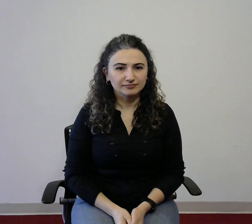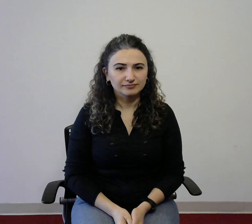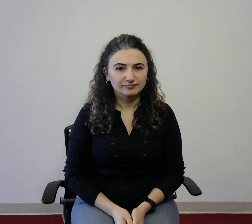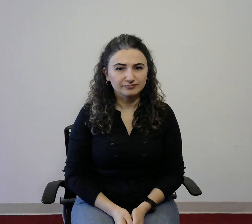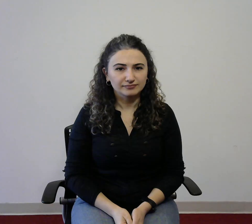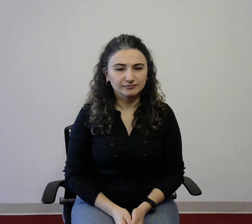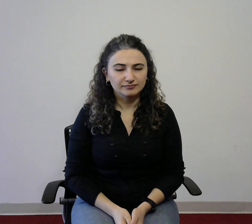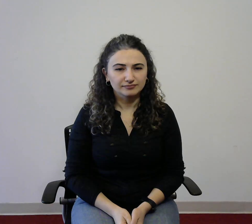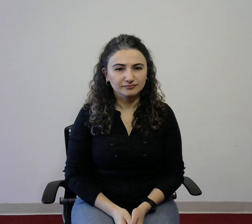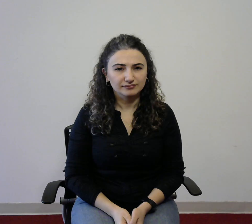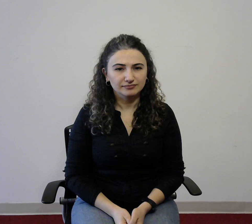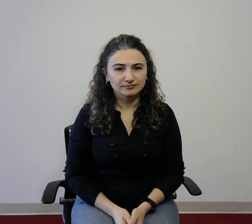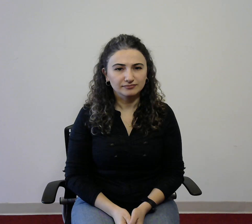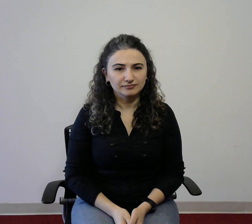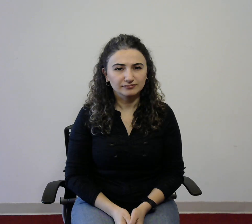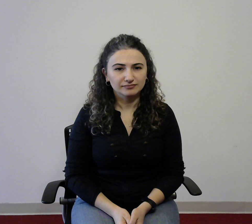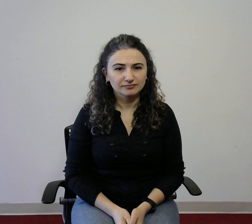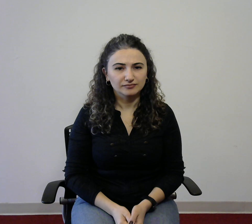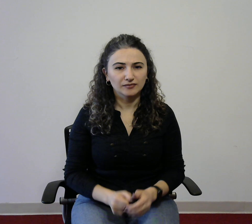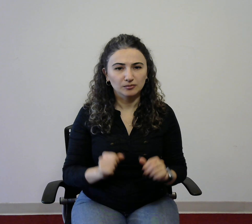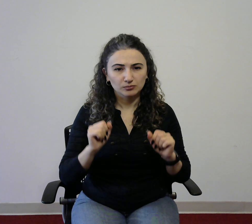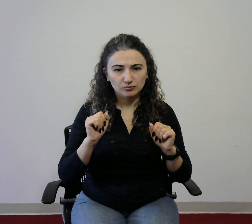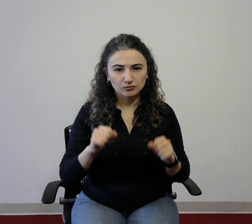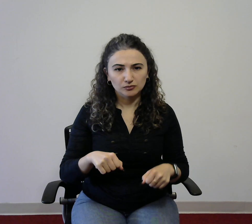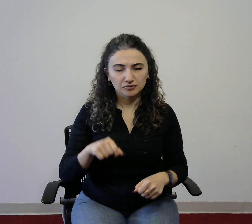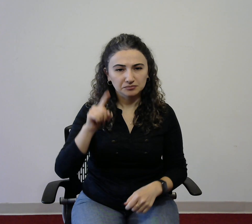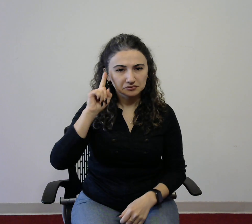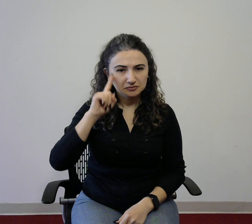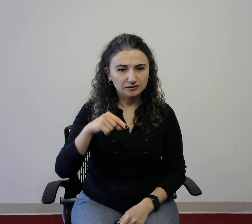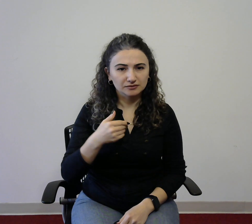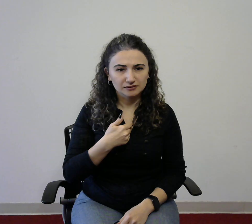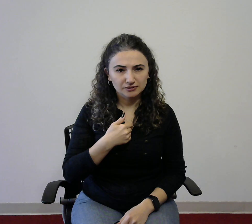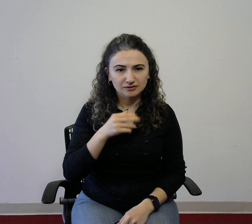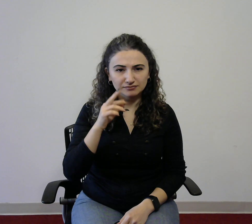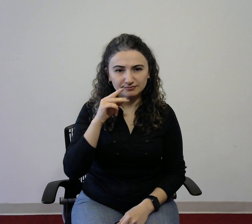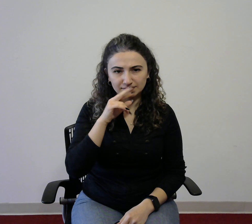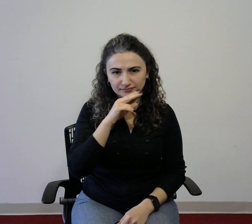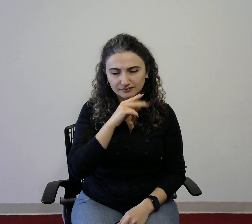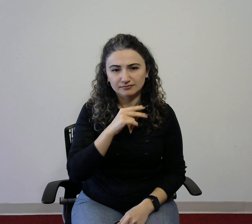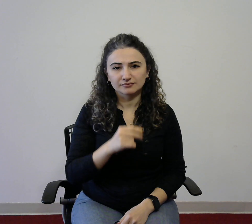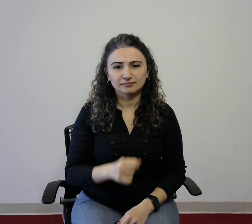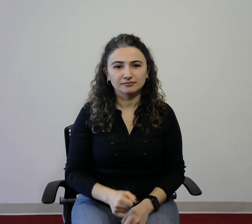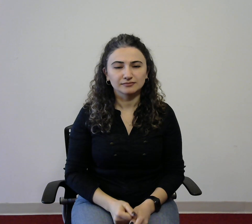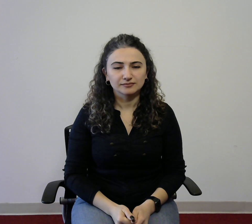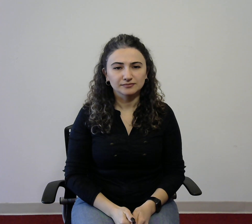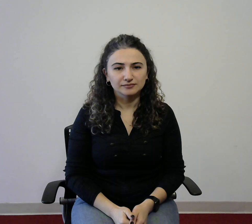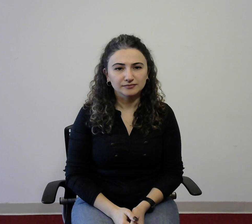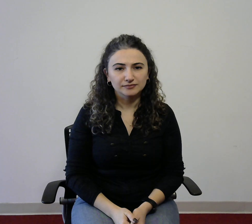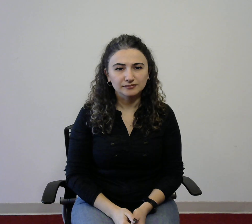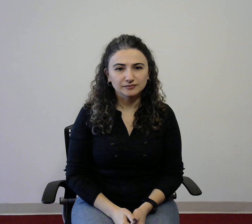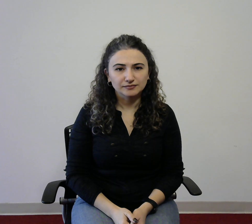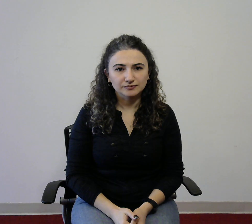Ola bilər mən zəhərlənmişəm